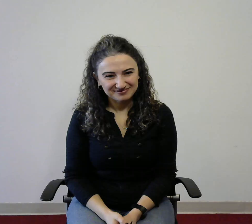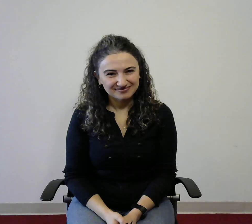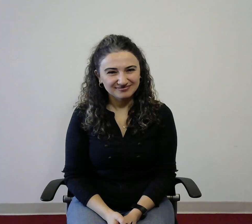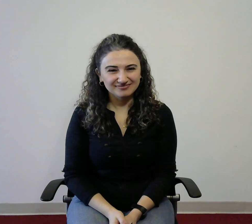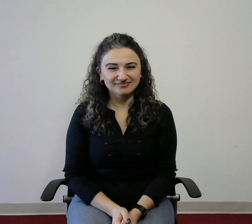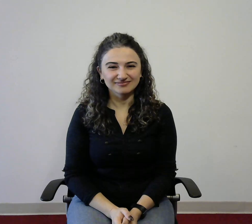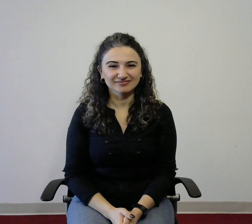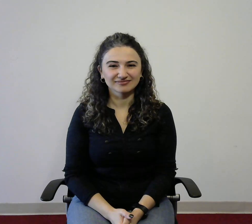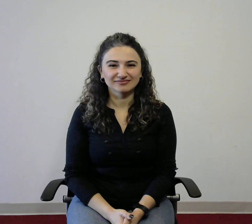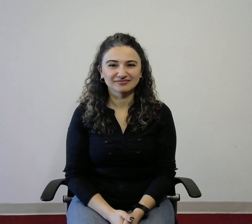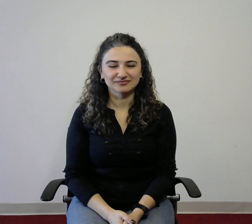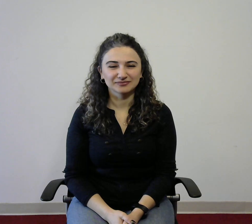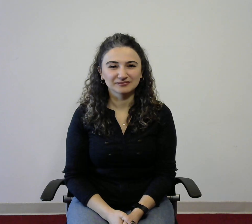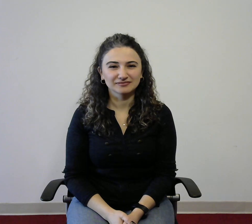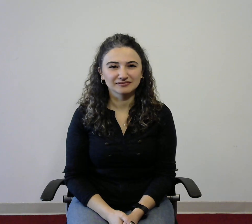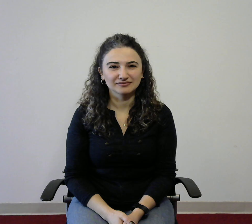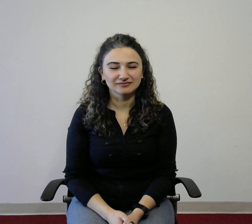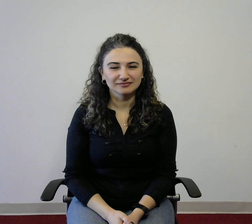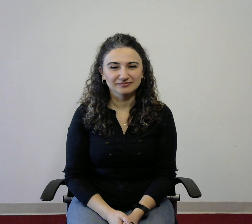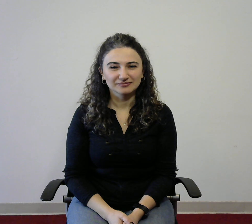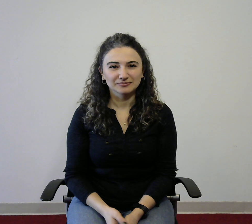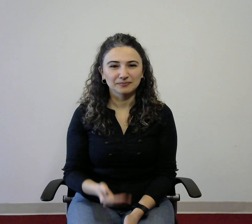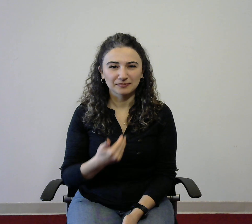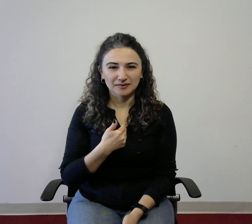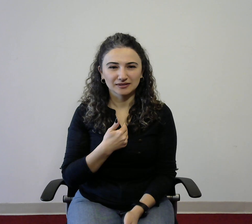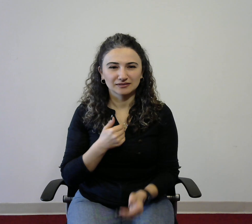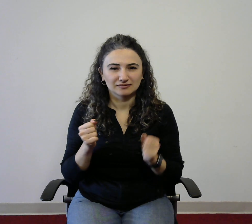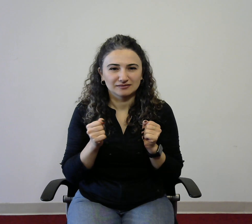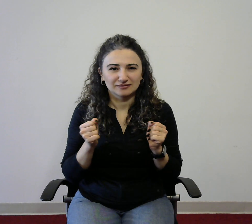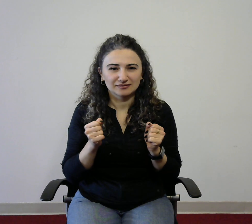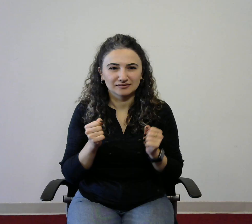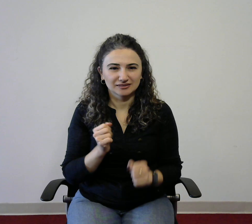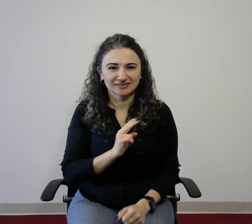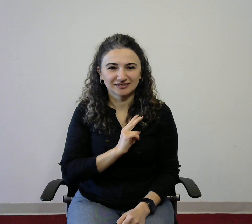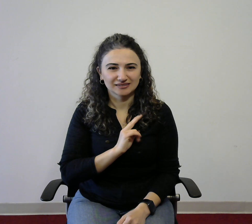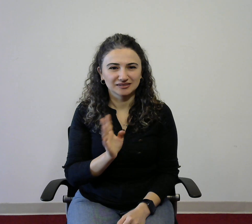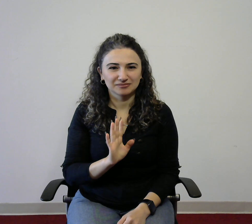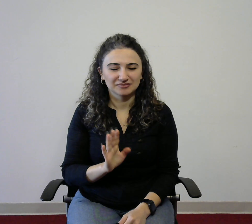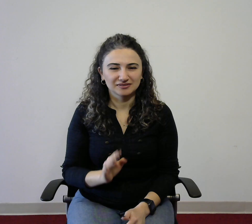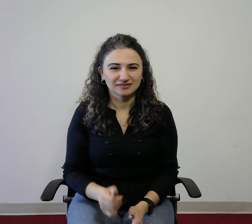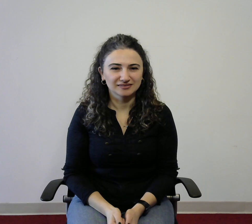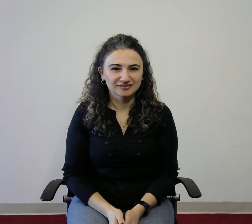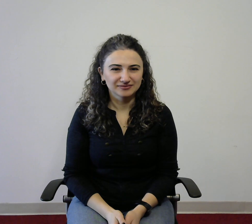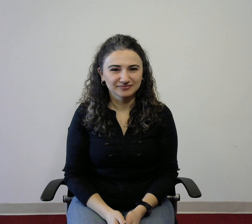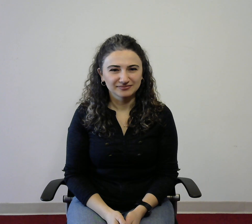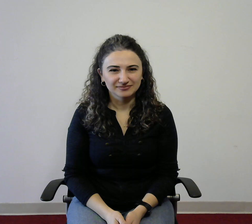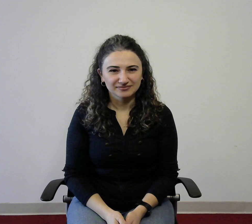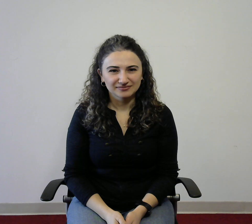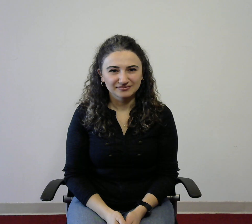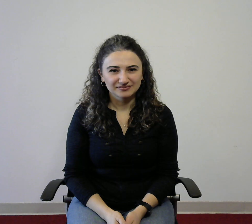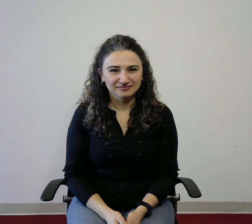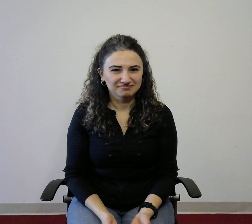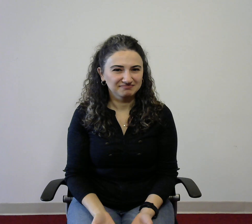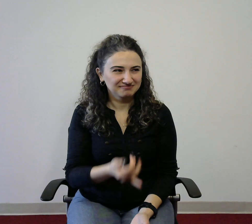Mən qışı sevmirəm